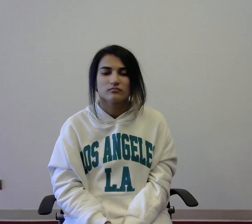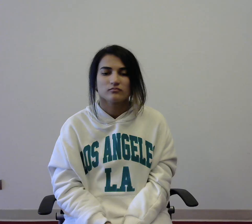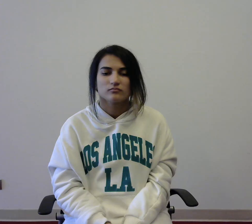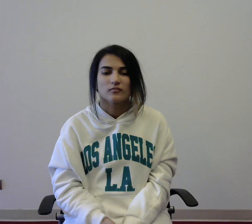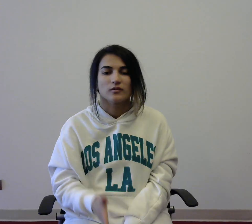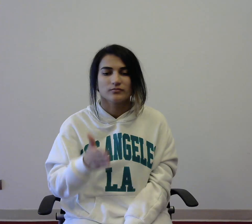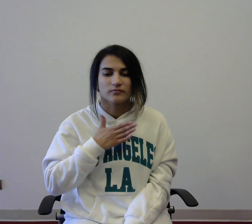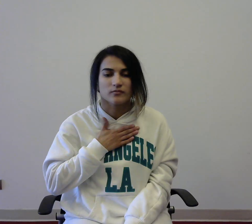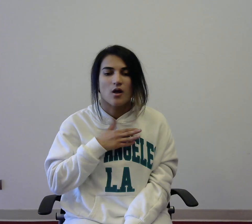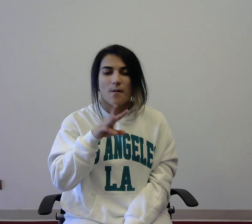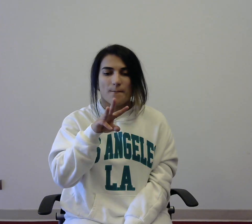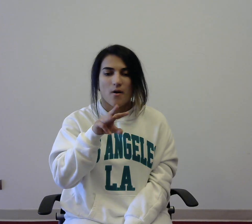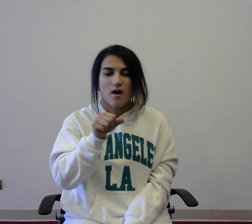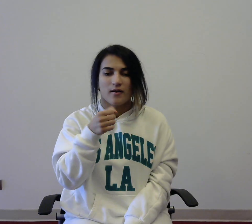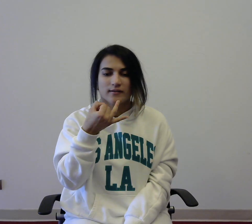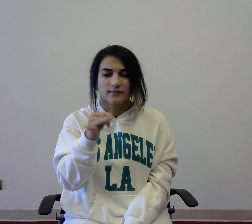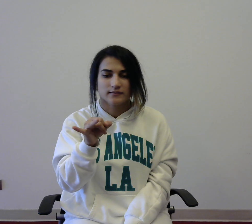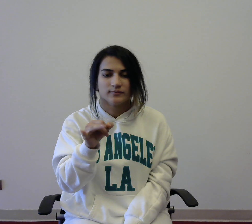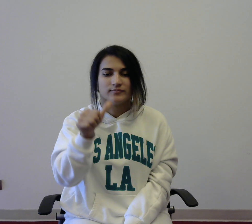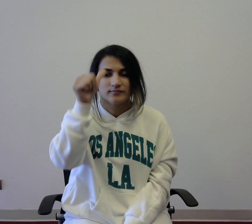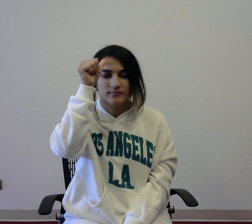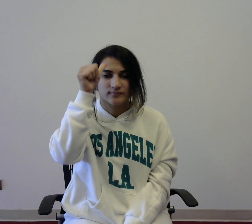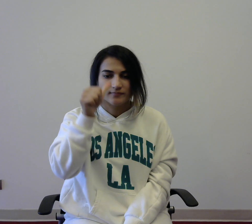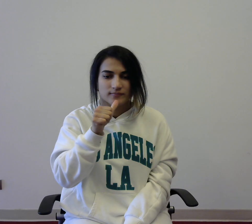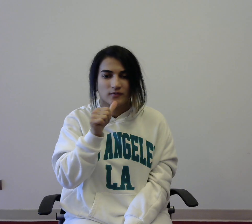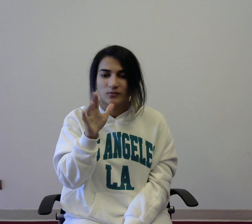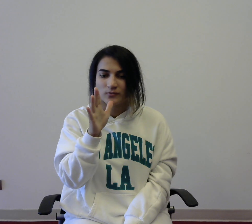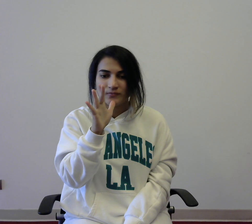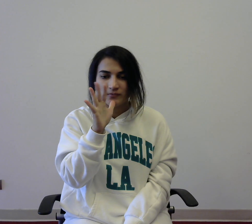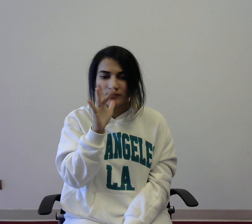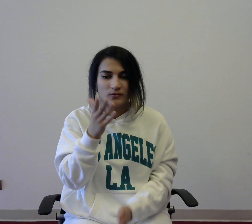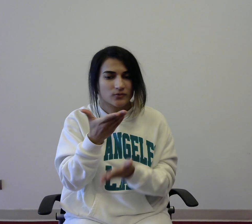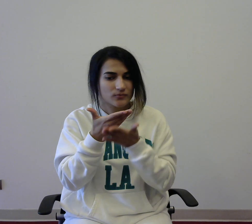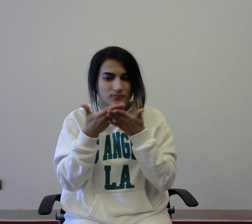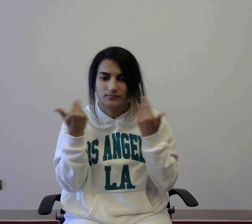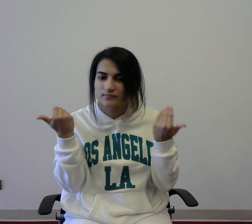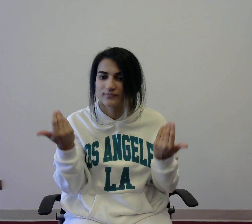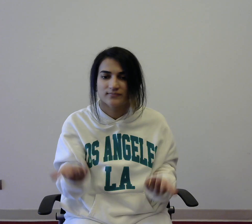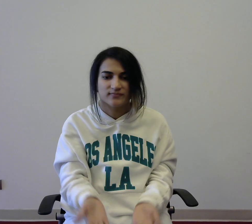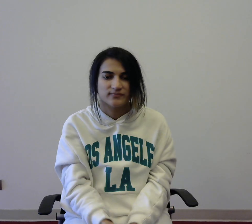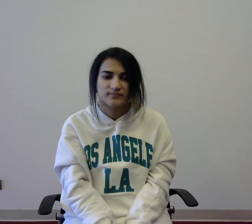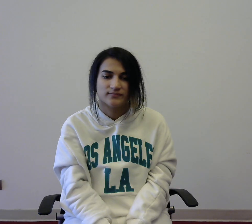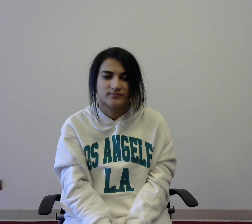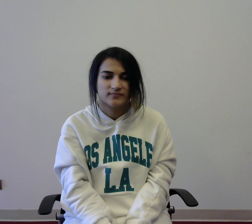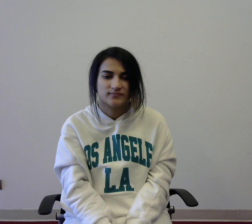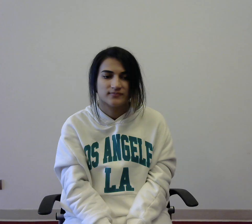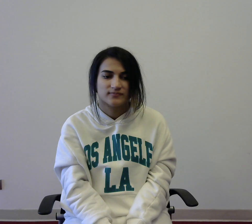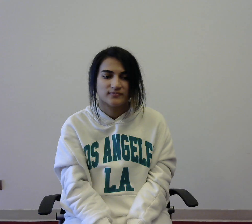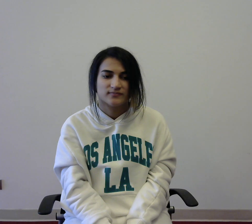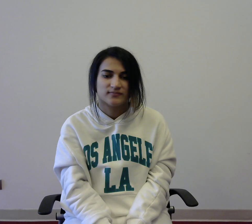Mənim may ayında vaxtım yoxdur